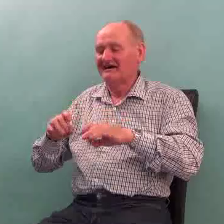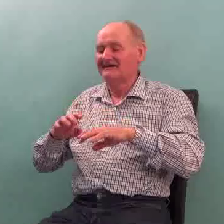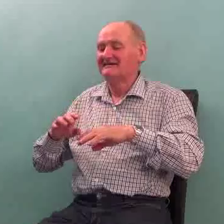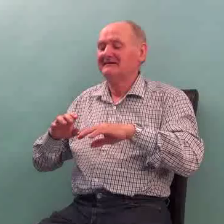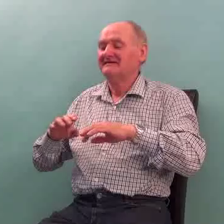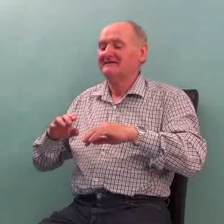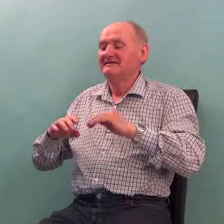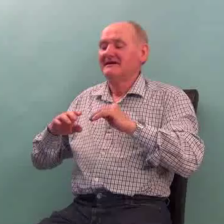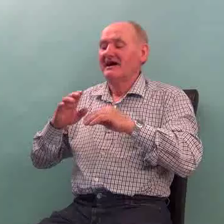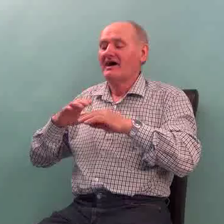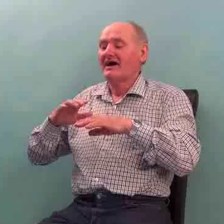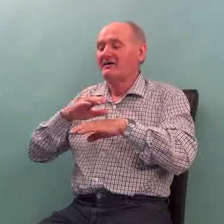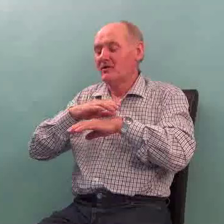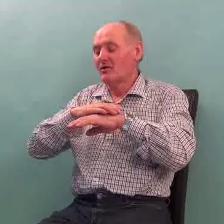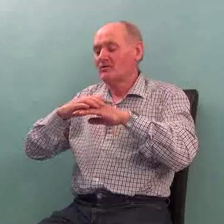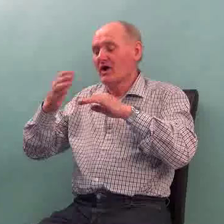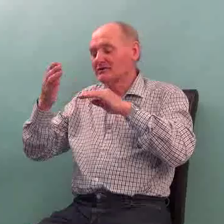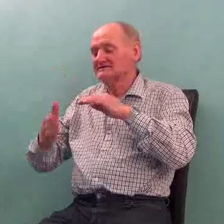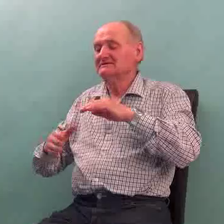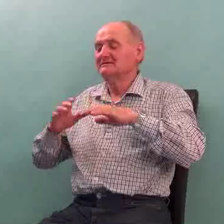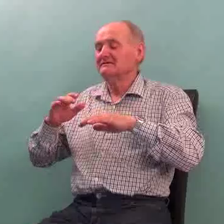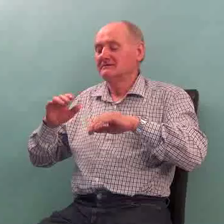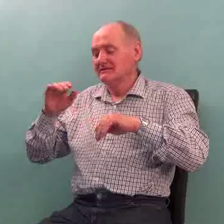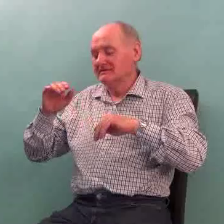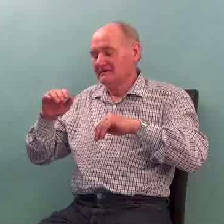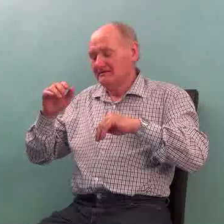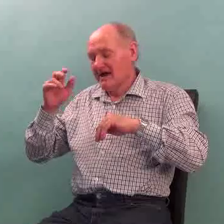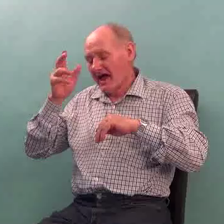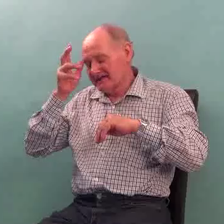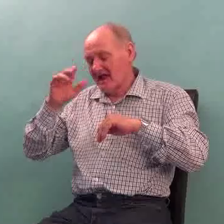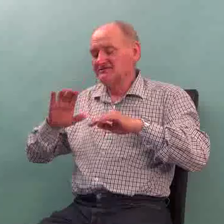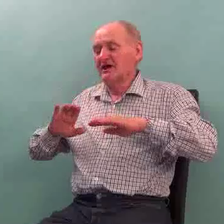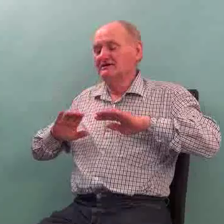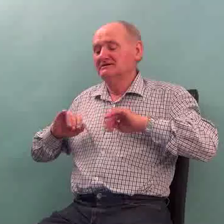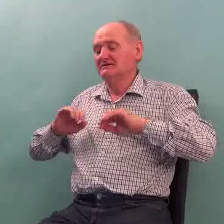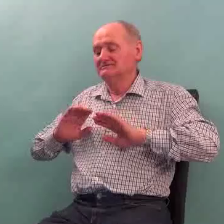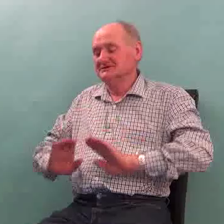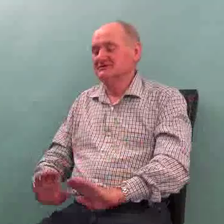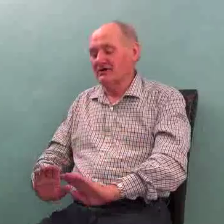Przed skarpą jeleń nagle hamuje.